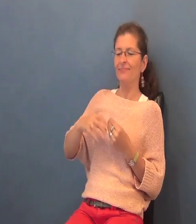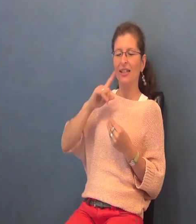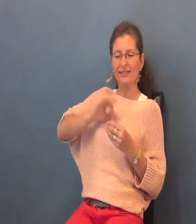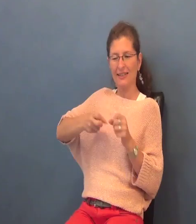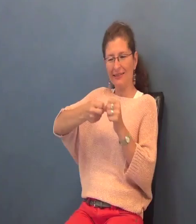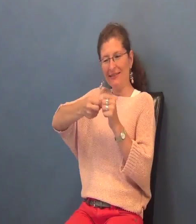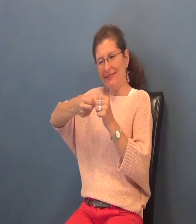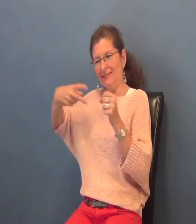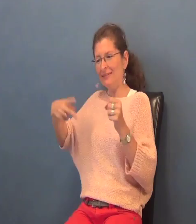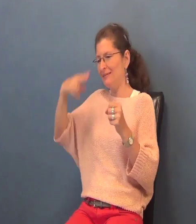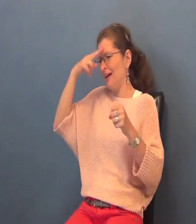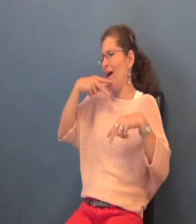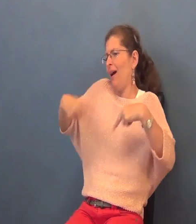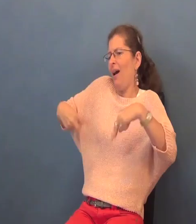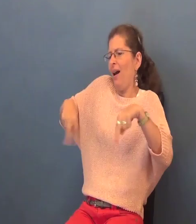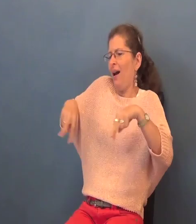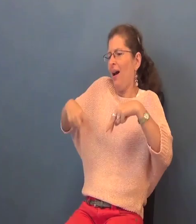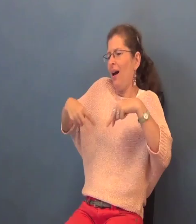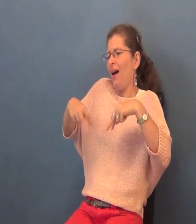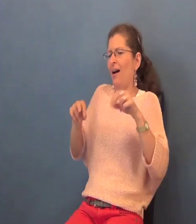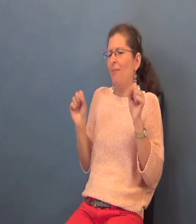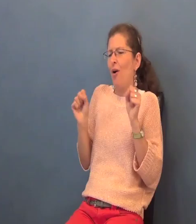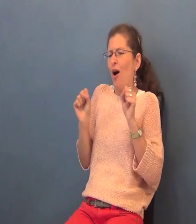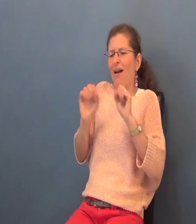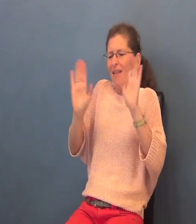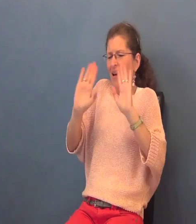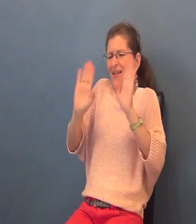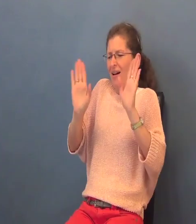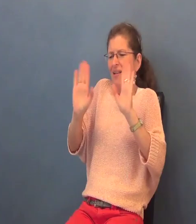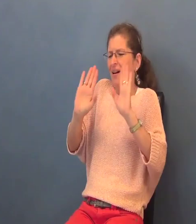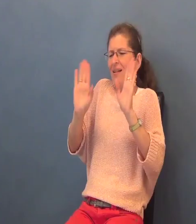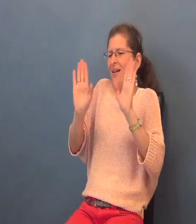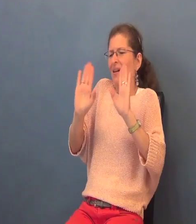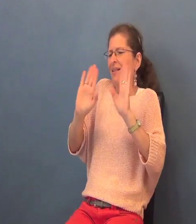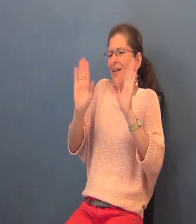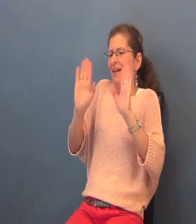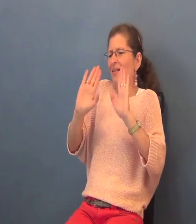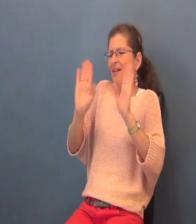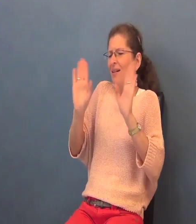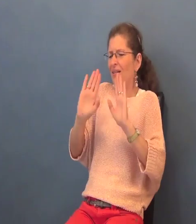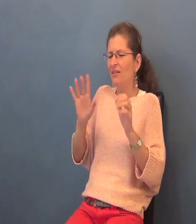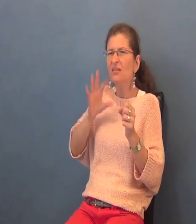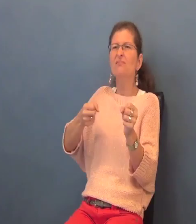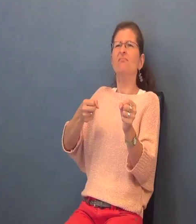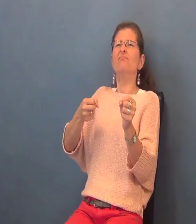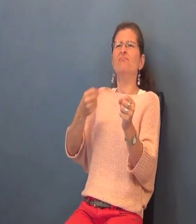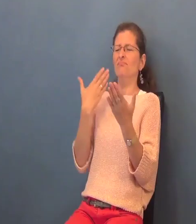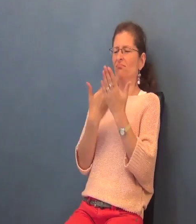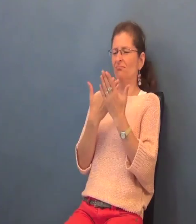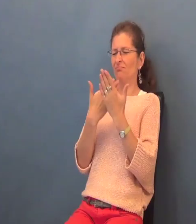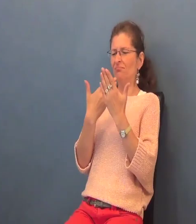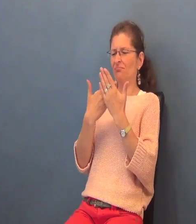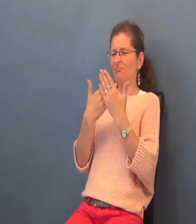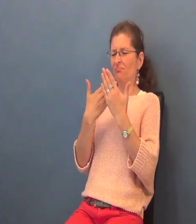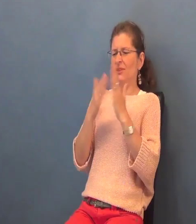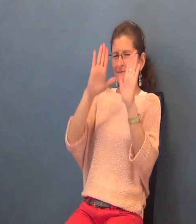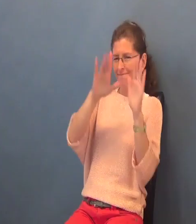Syn napina cięciwę. Tata trzęsie się ze strachu. Zaczyna protestować. Zdziwiony syn pyta się, dlaczego.